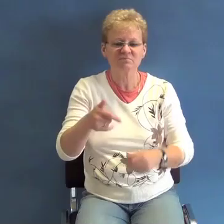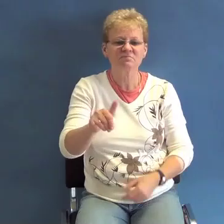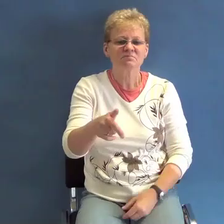A Ty?